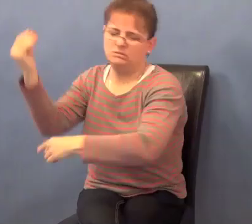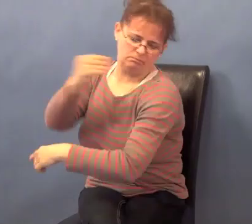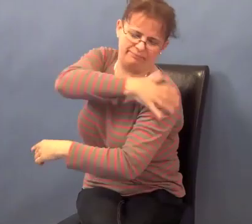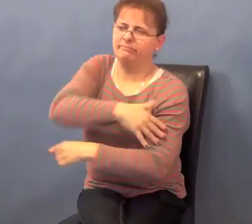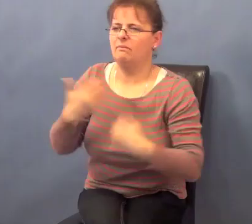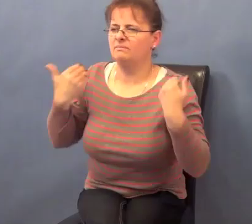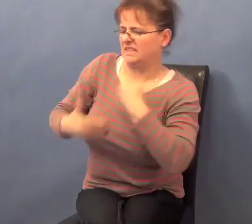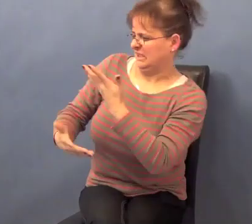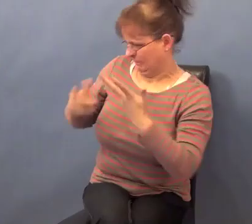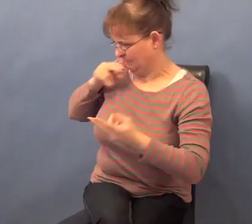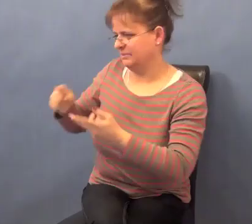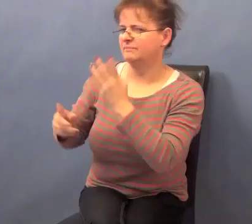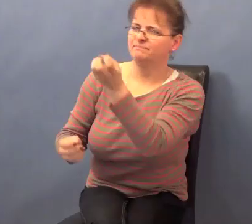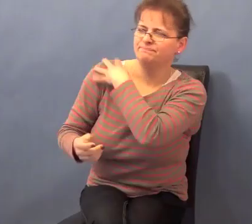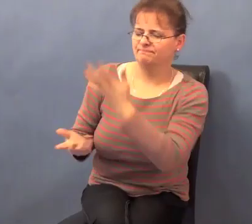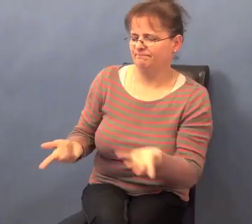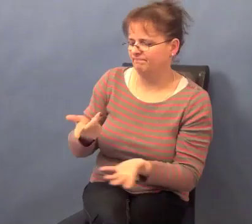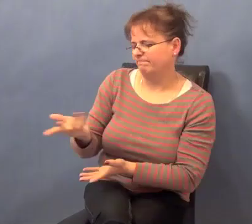Ludziom można pobrudzić ramię, kurtkę.